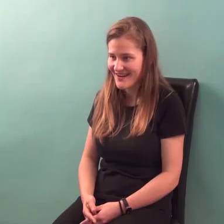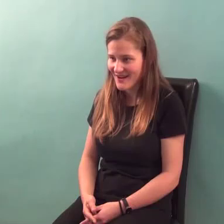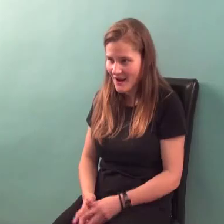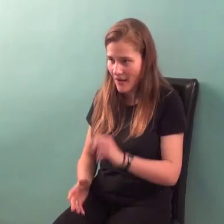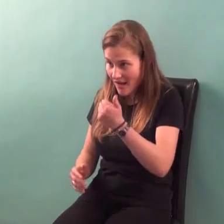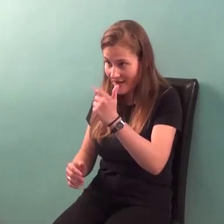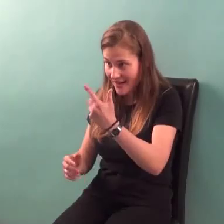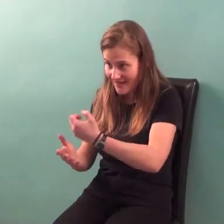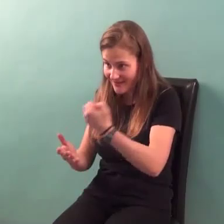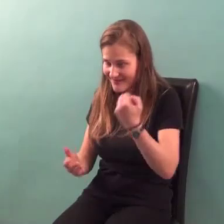Zabiera jedno, drugie?